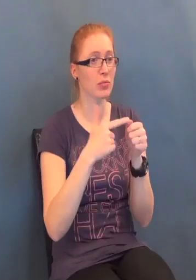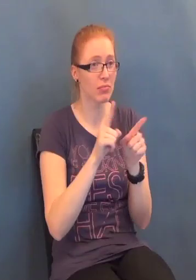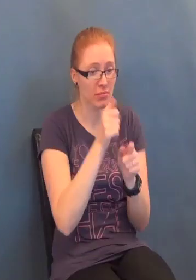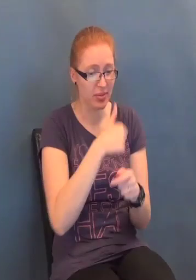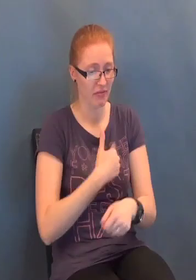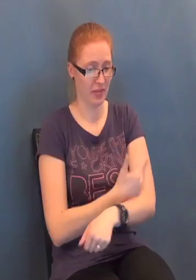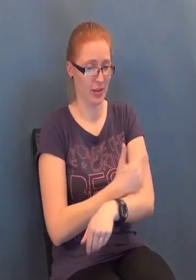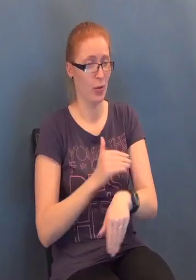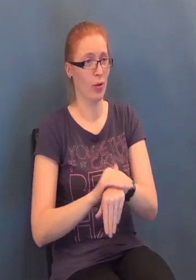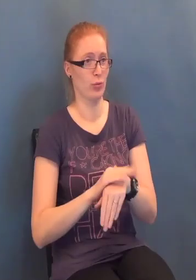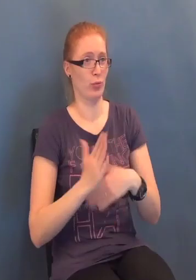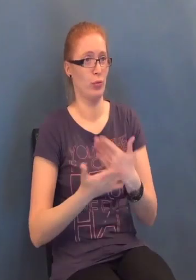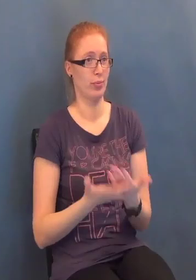Dwudziestego też nie mogę, mam wesele koleżanki.